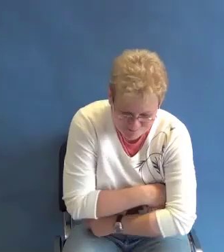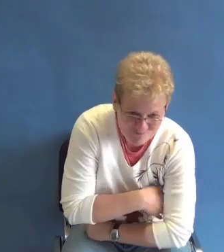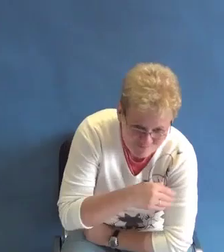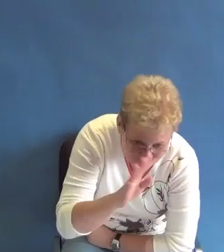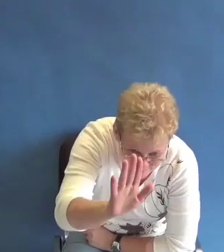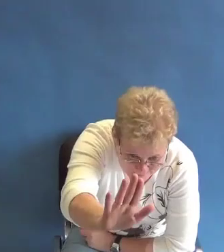Poczekaj.